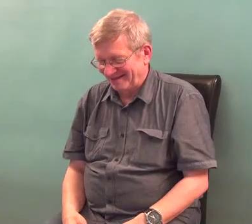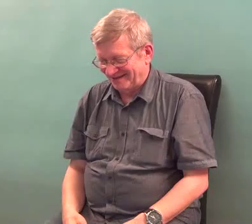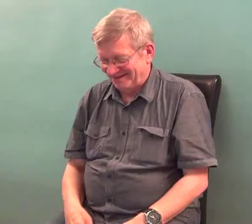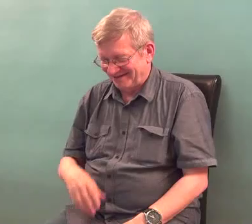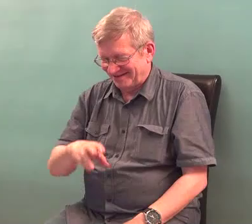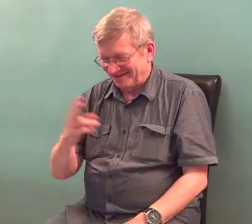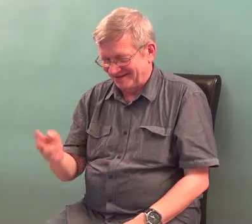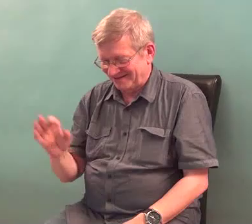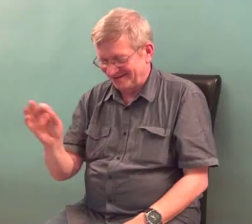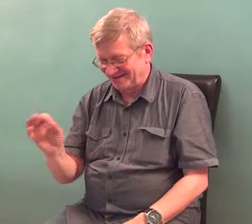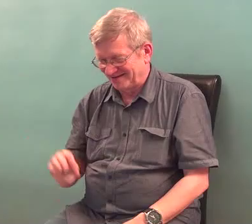Następny, środa.